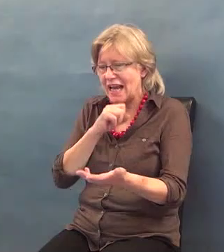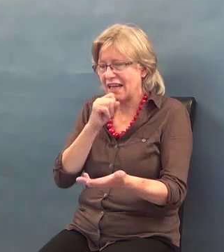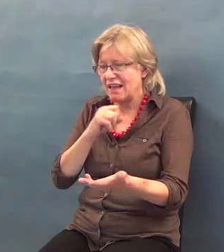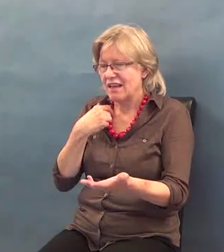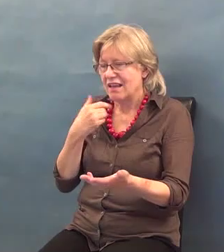Stary.